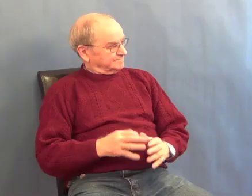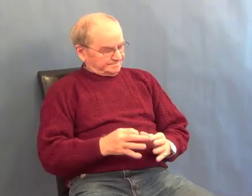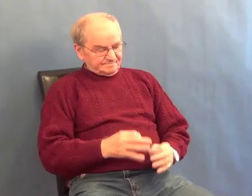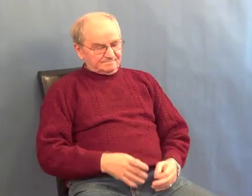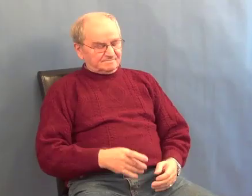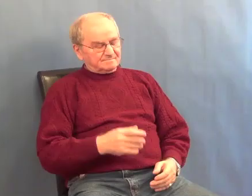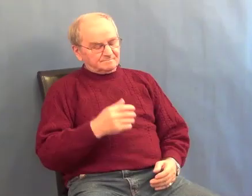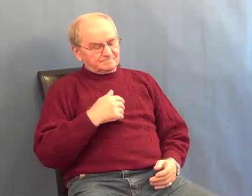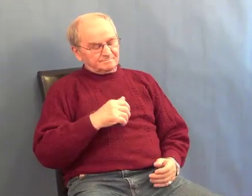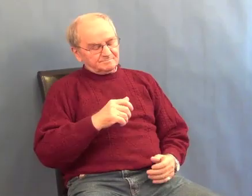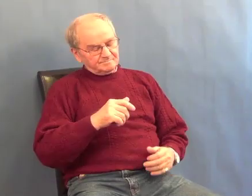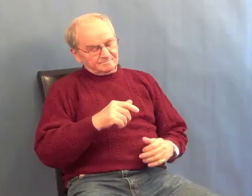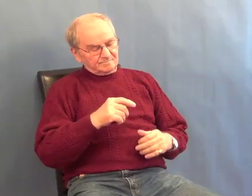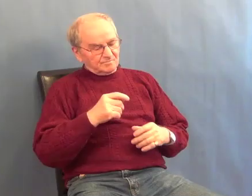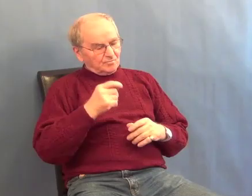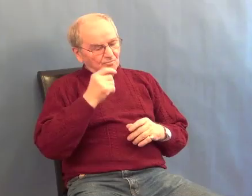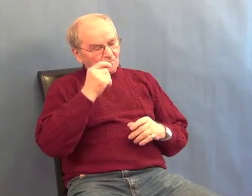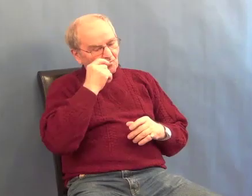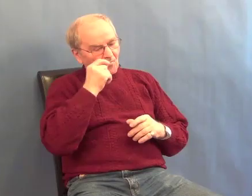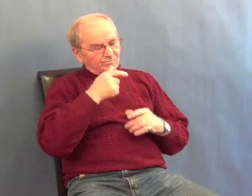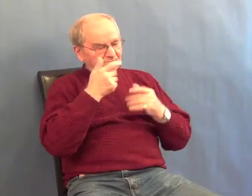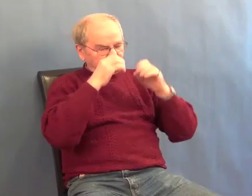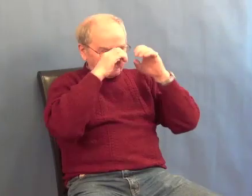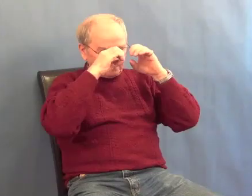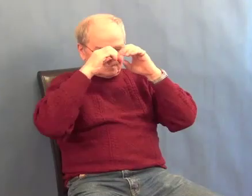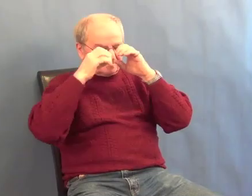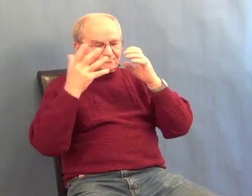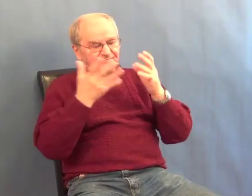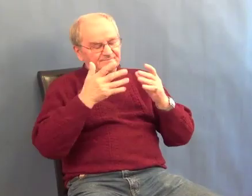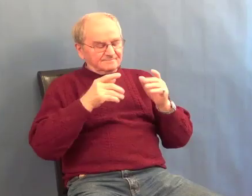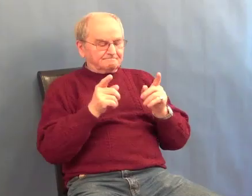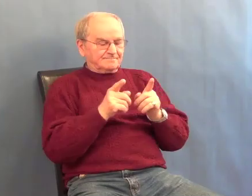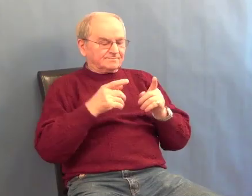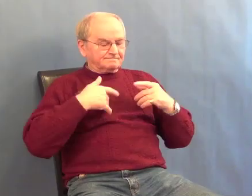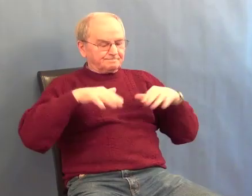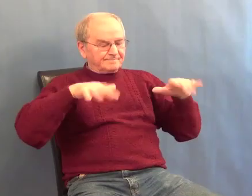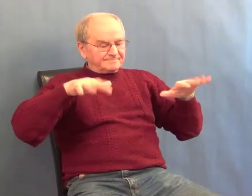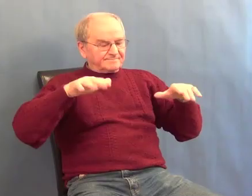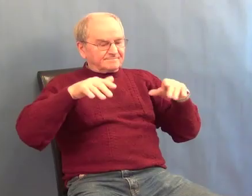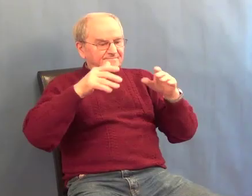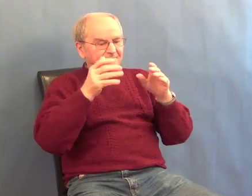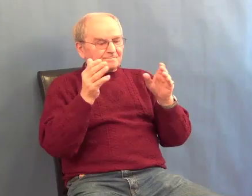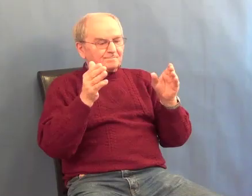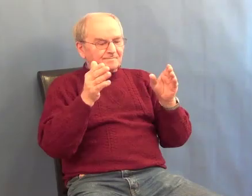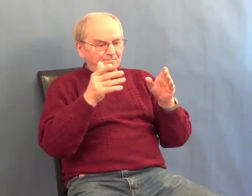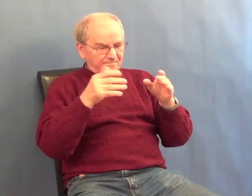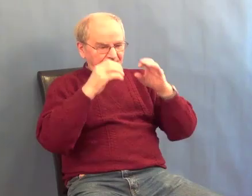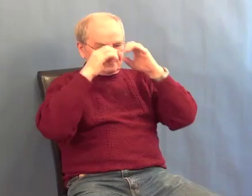Był sobie kot, który przez lornetkę wypatrywał, gdzie jest mały ptaszek.